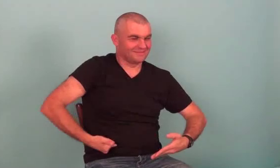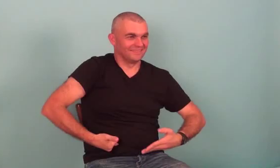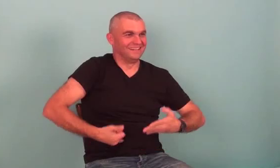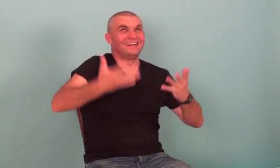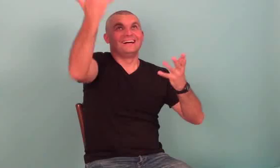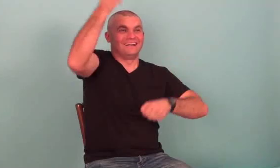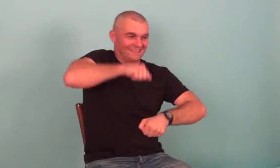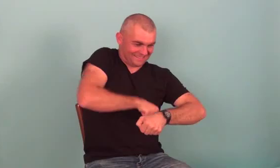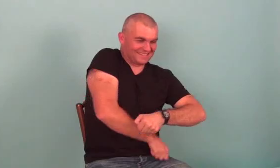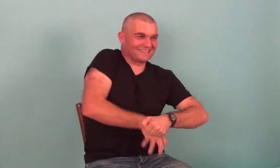Zrywa gruszki i wkłada je do kieszeni fartucha na brzuchu.